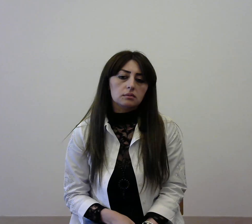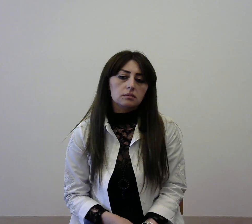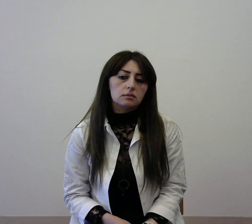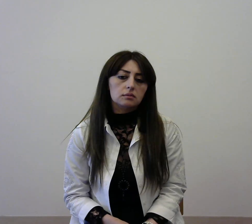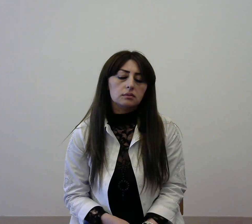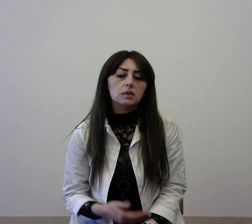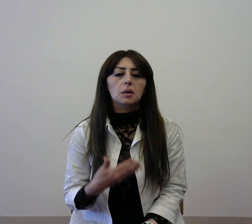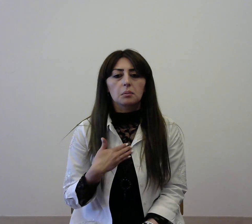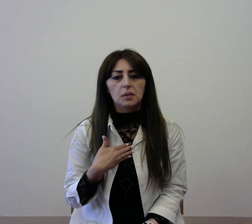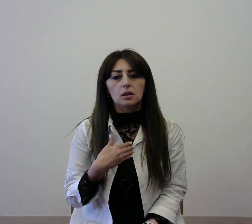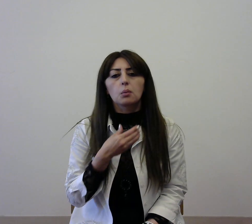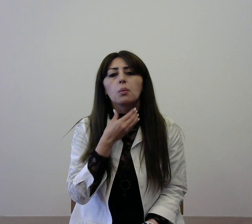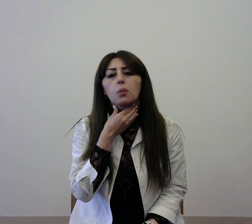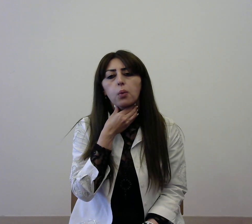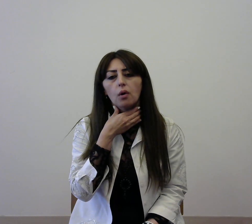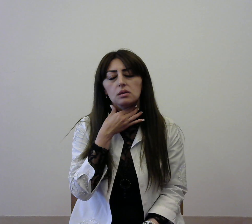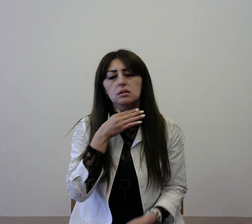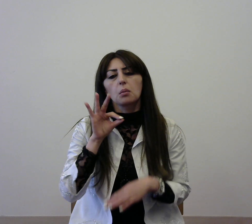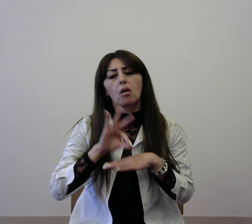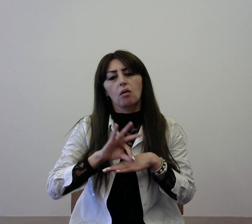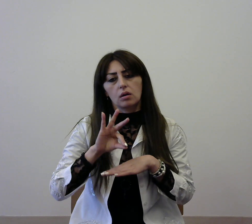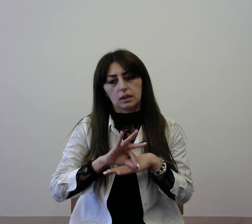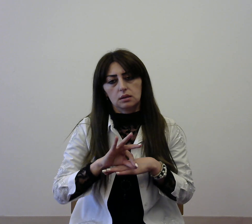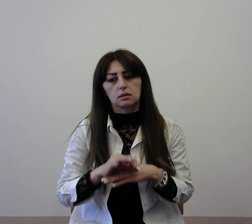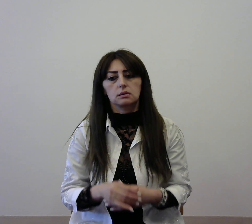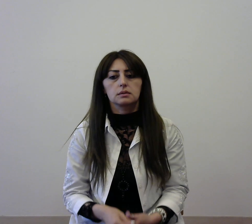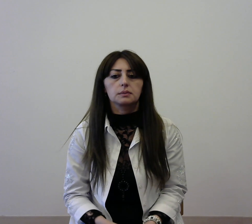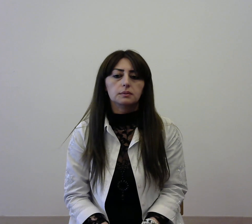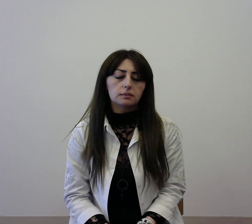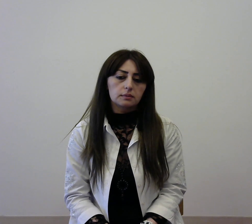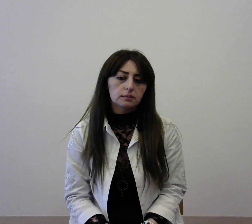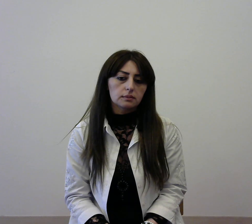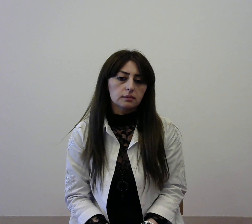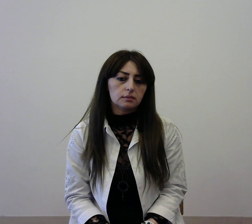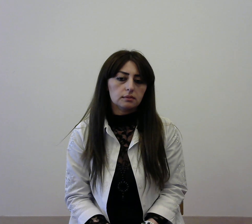Mənim boğazım ağrıyır